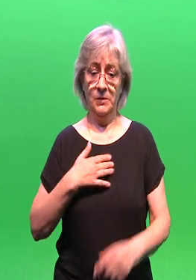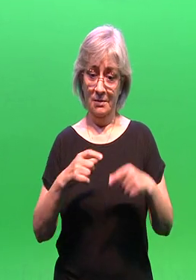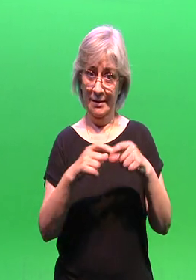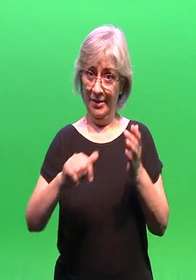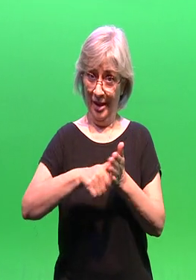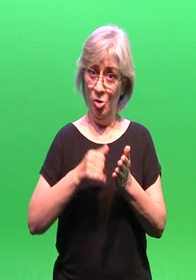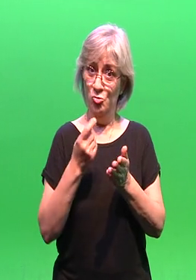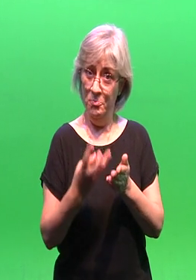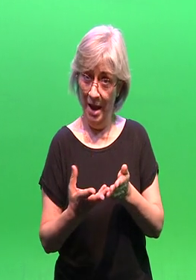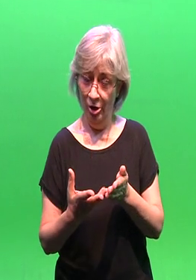El meu número del DNI?